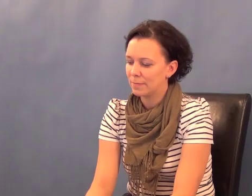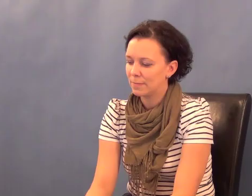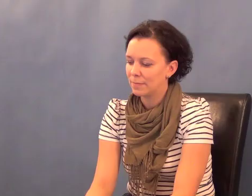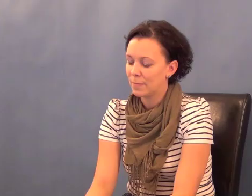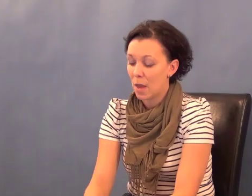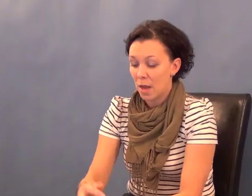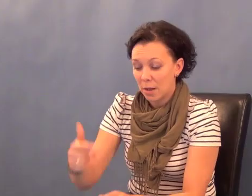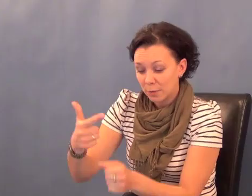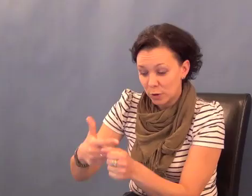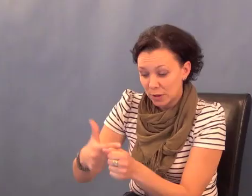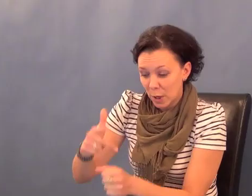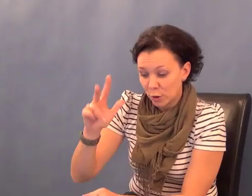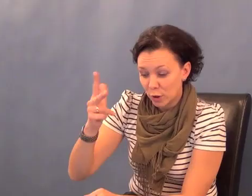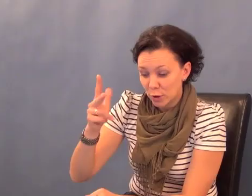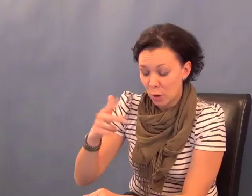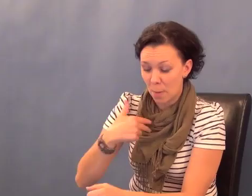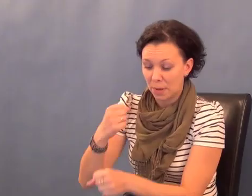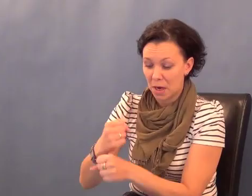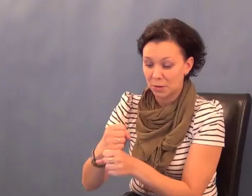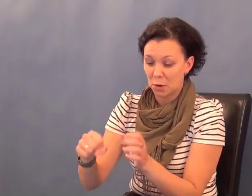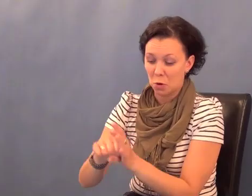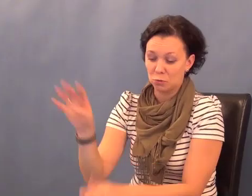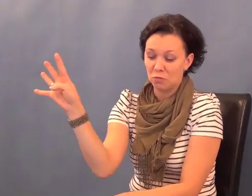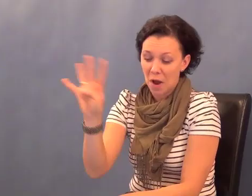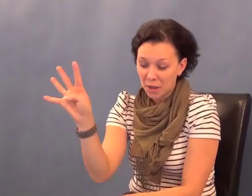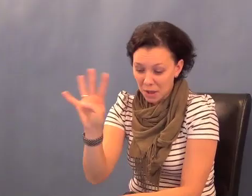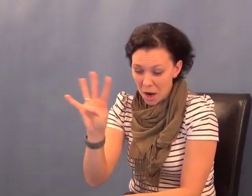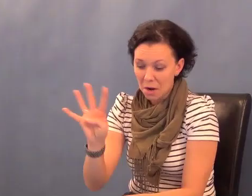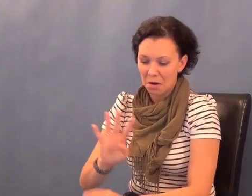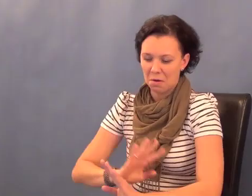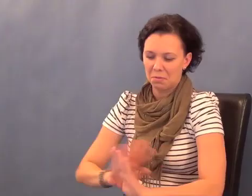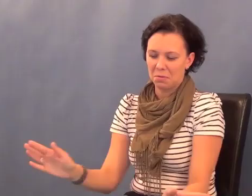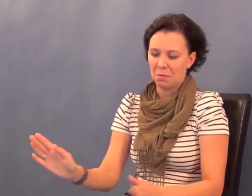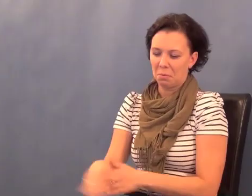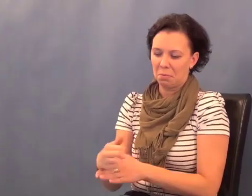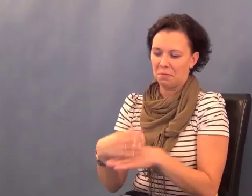Dwudziestego trzeciego... pracuję do czwartej i już, nic nie ma, wolne.